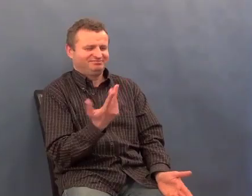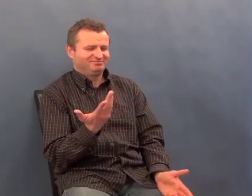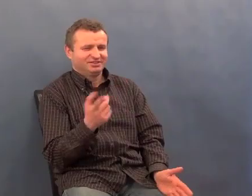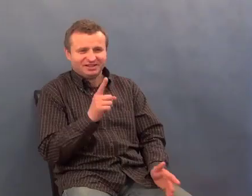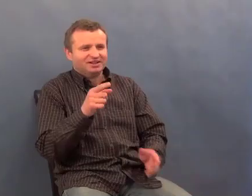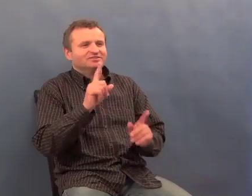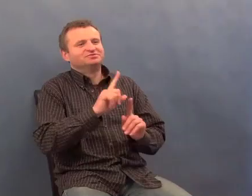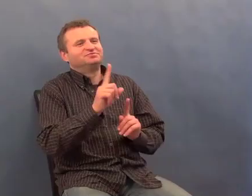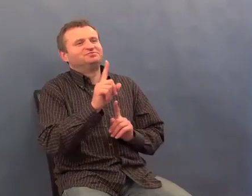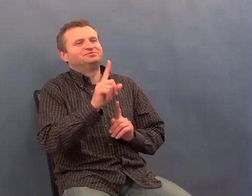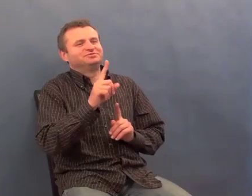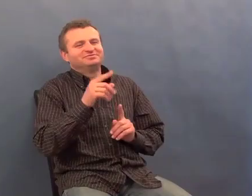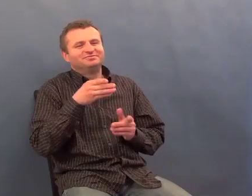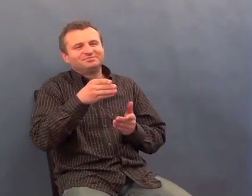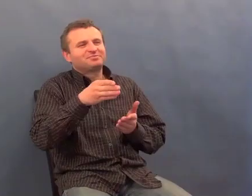To znaczy, to znaczy, że wchodzisz...